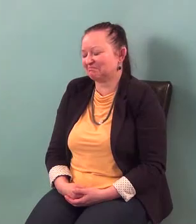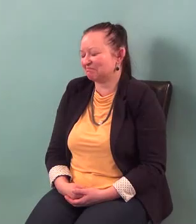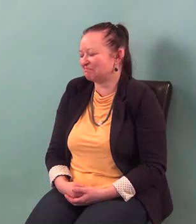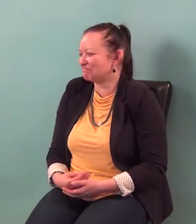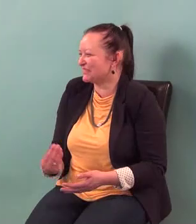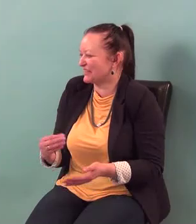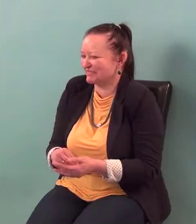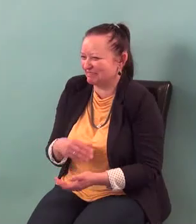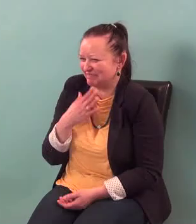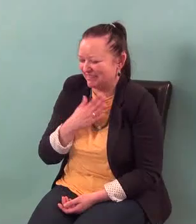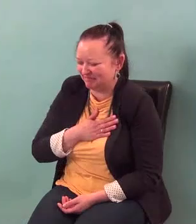Nie mam nic do dodania.